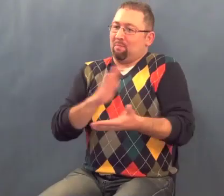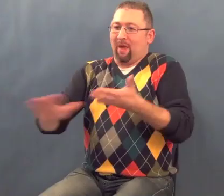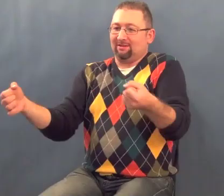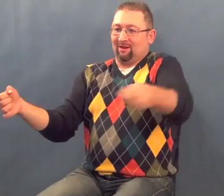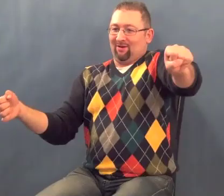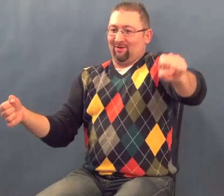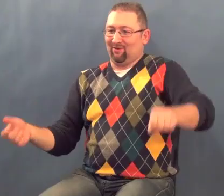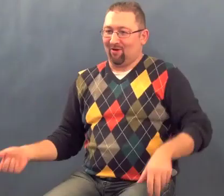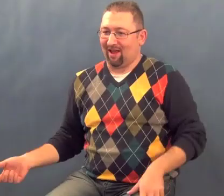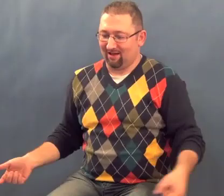Trudno, bez nóg.